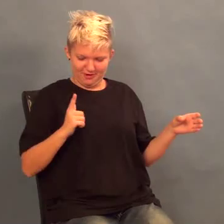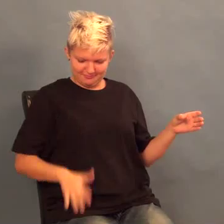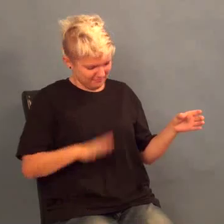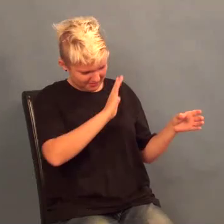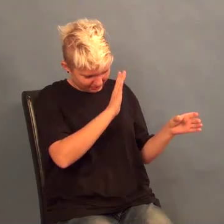Oboje poszli spać.